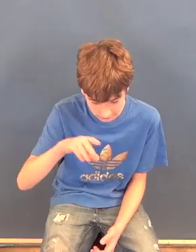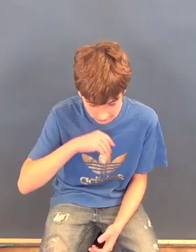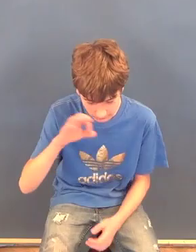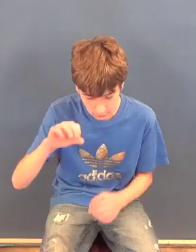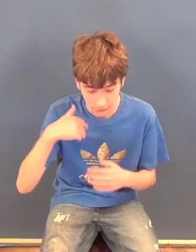Mogę w środę.